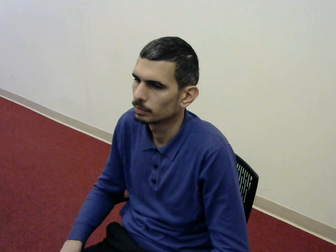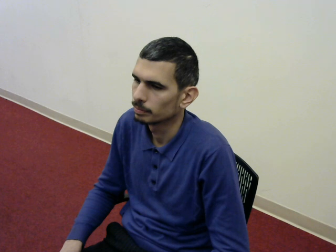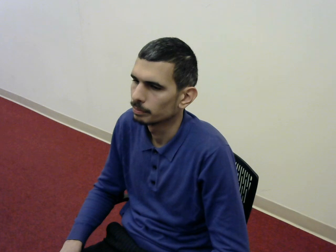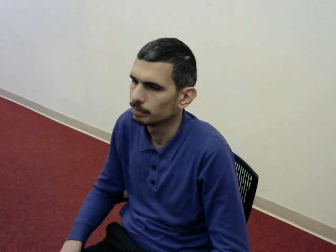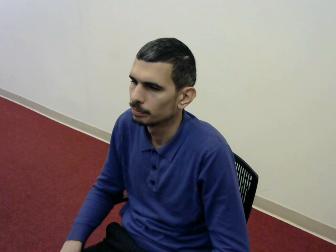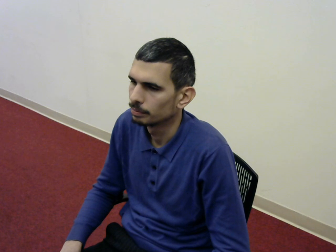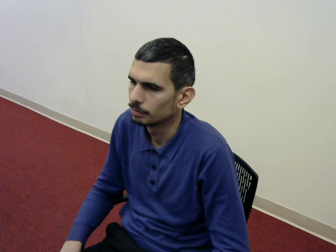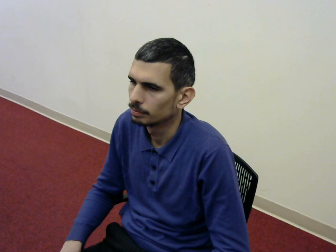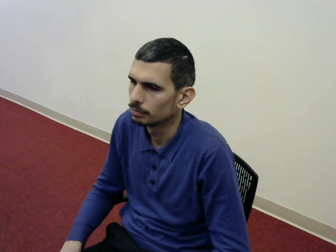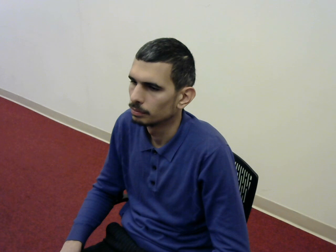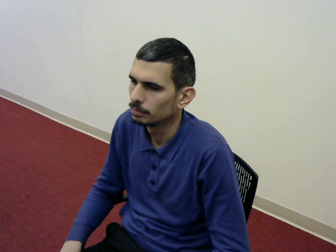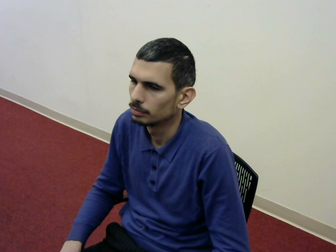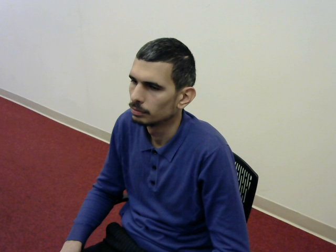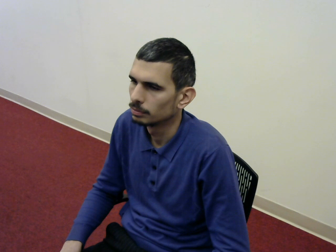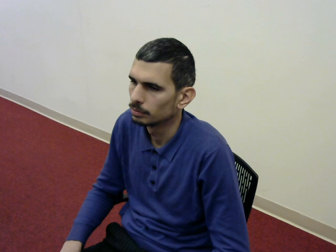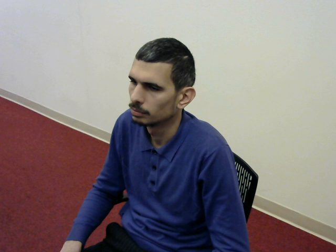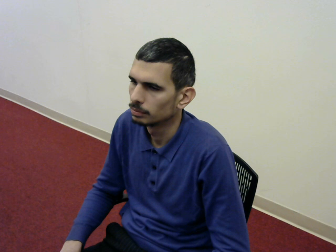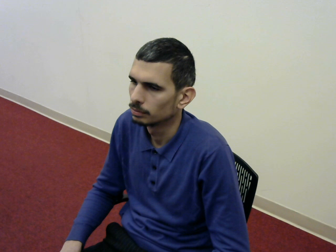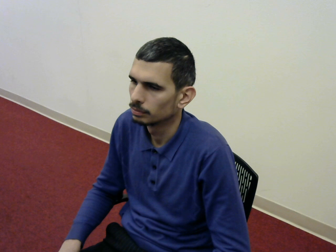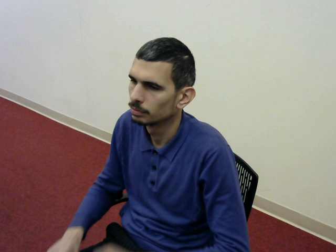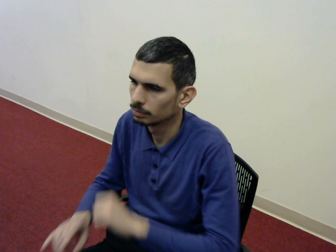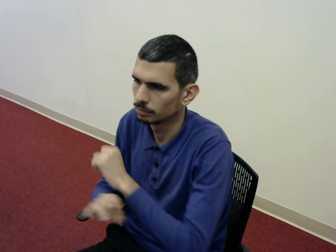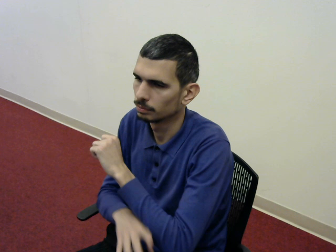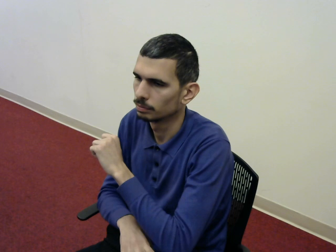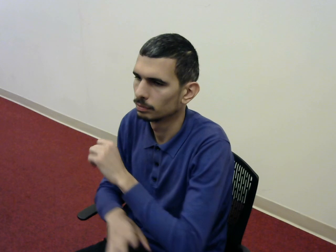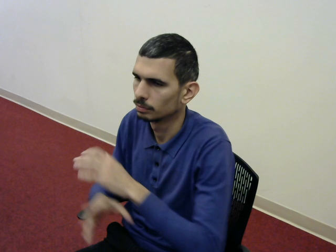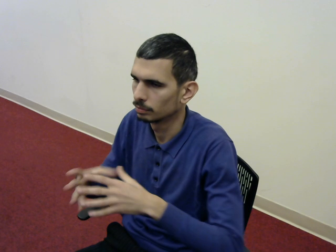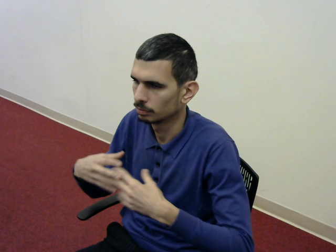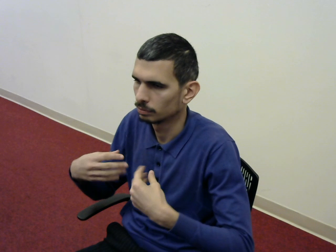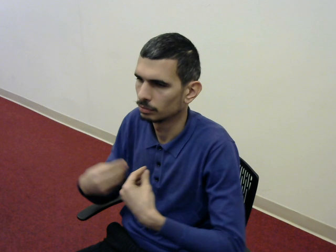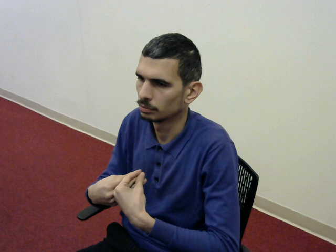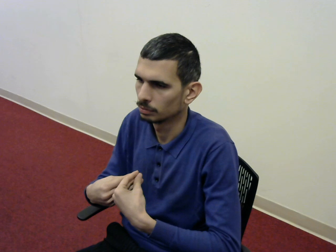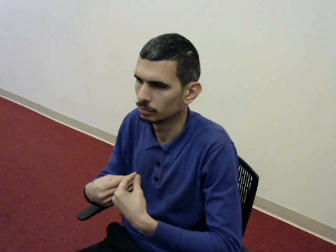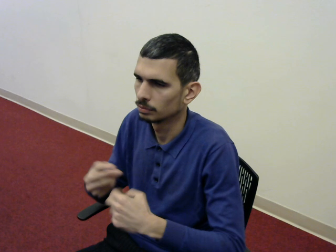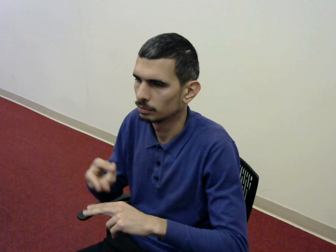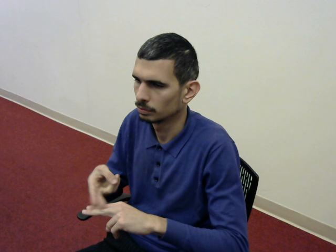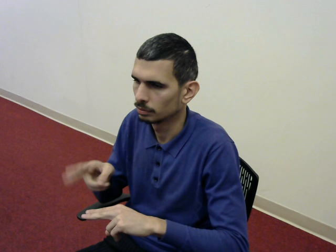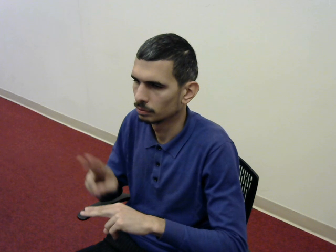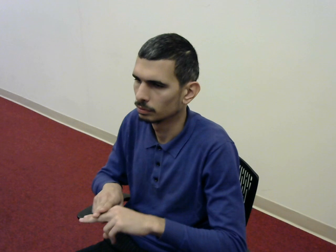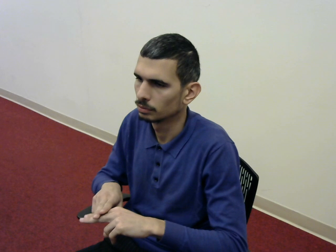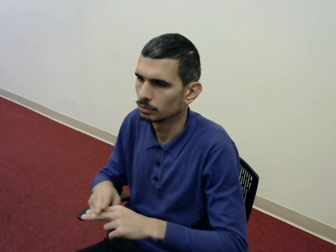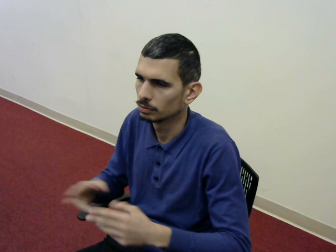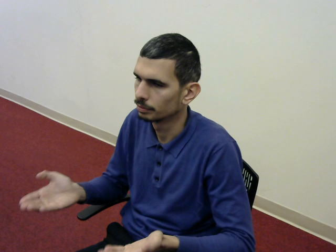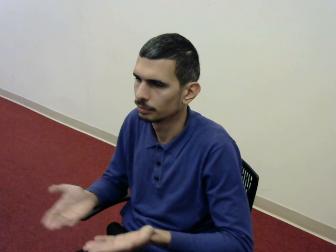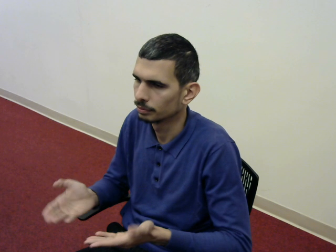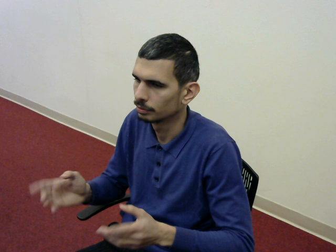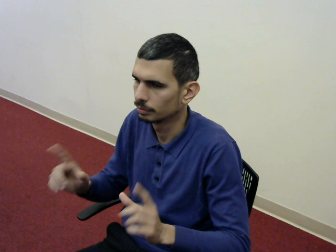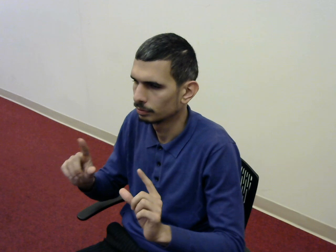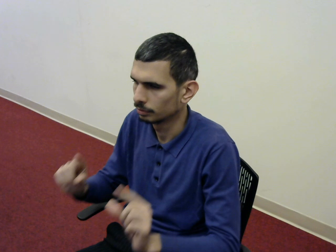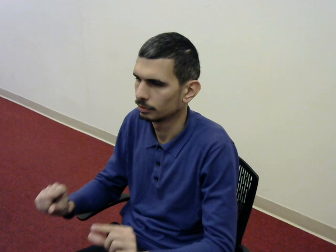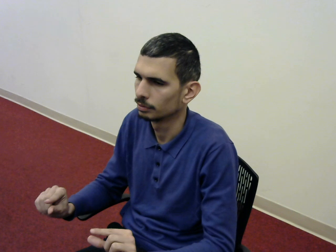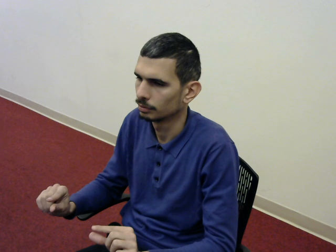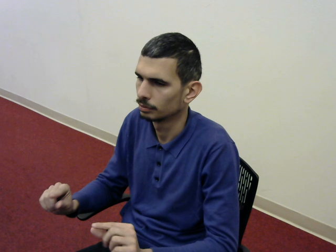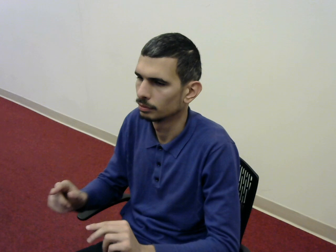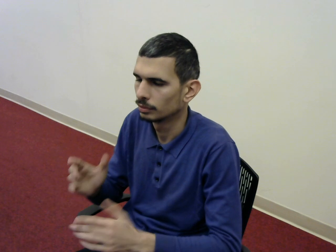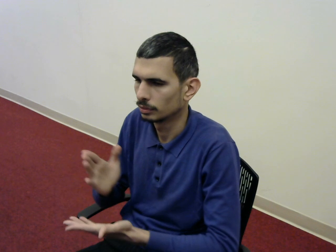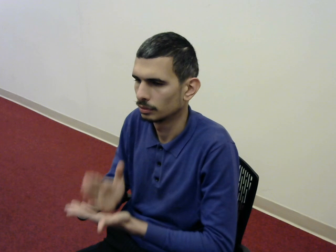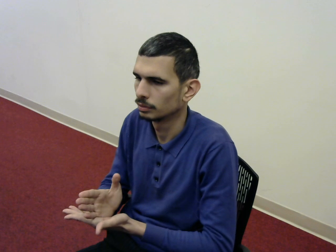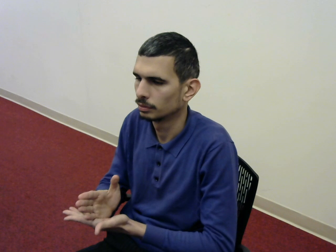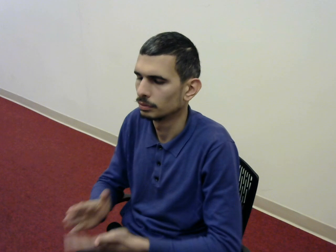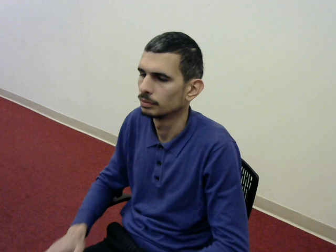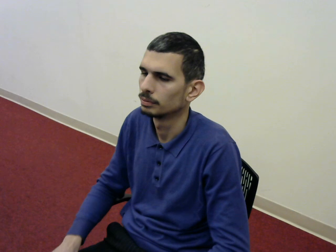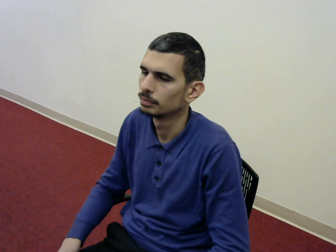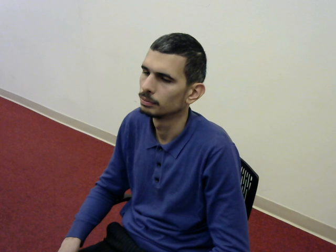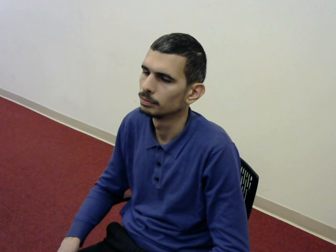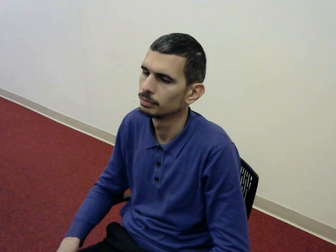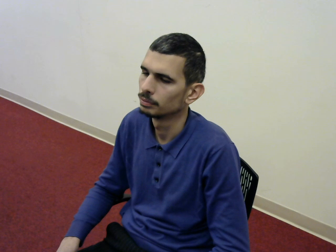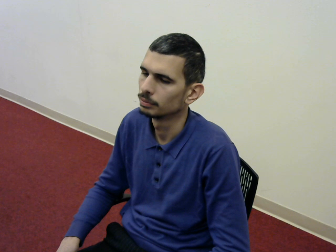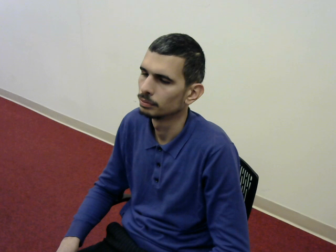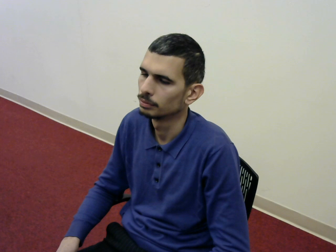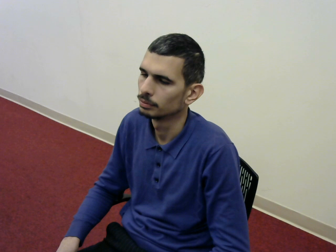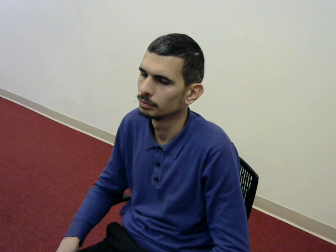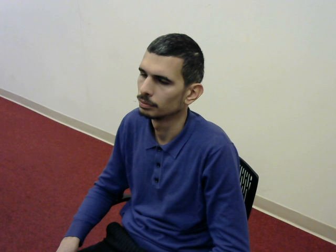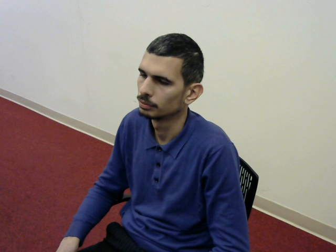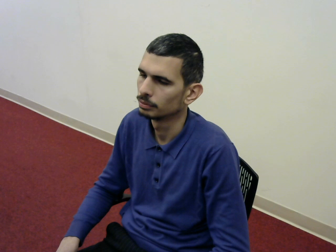Kasıb ailələr üçün hansı endirimlər var?